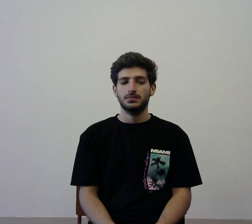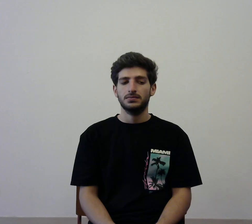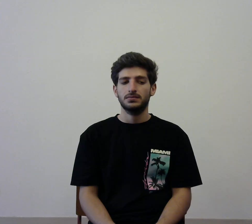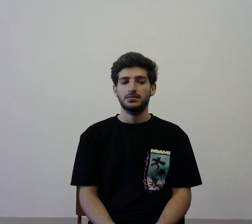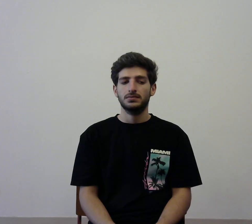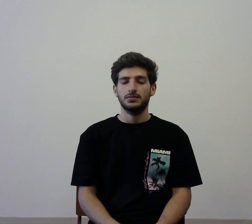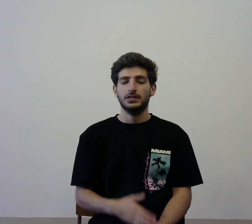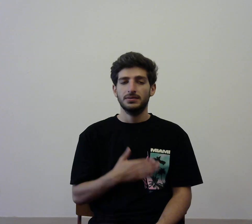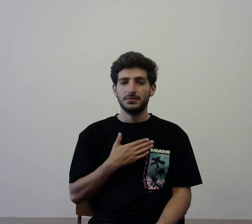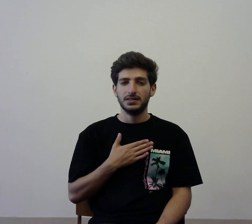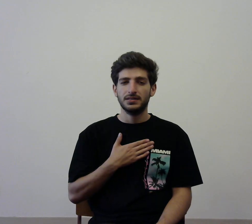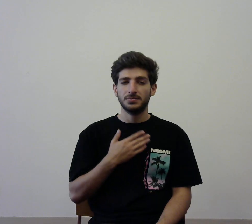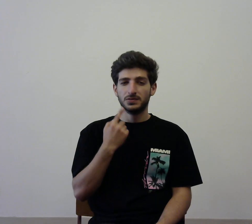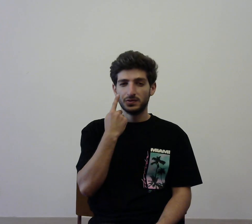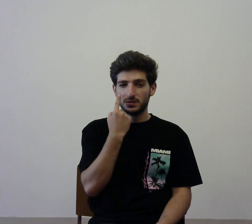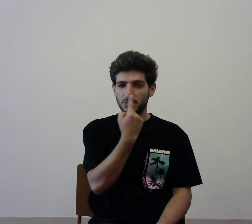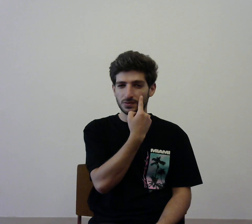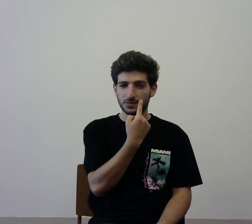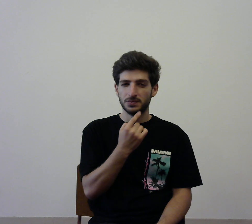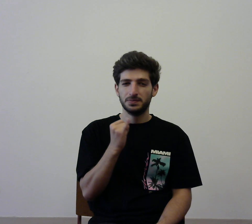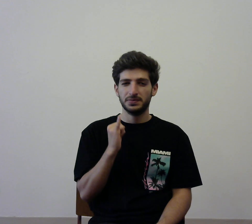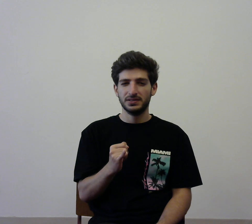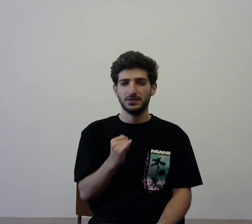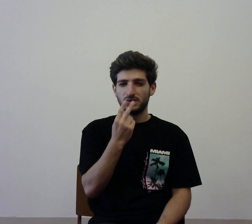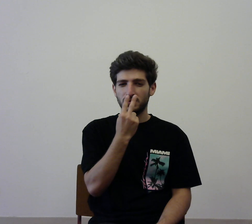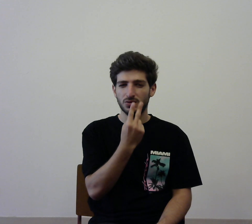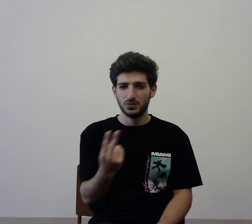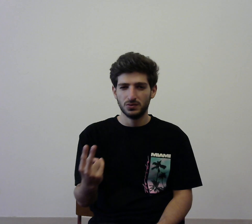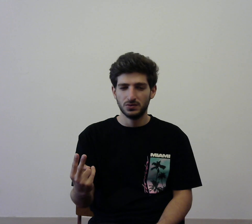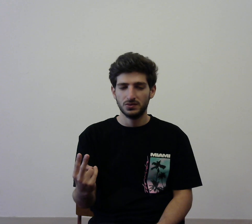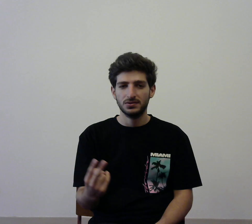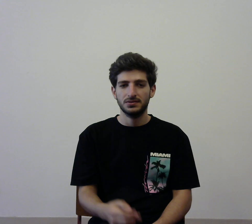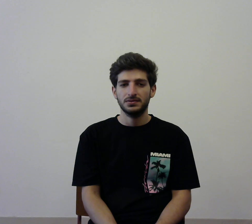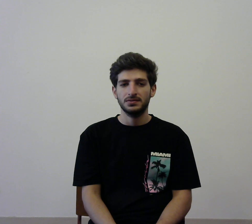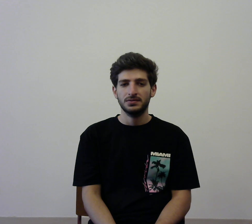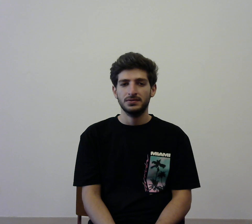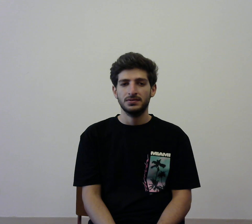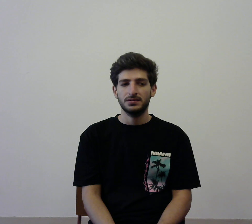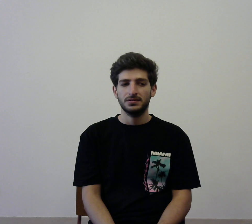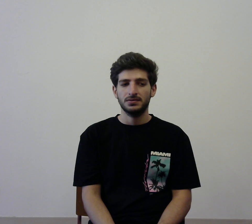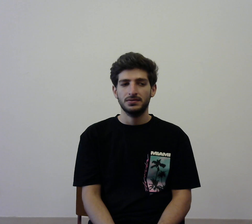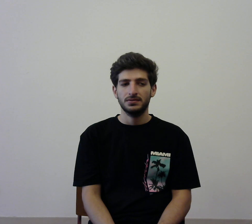Mənim gözüm pis görür